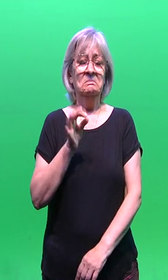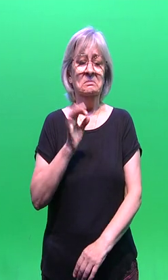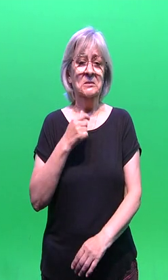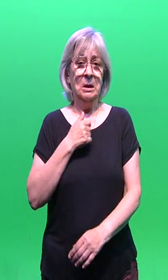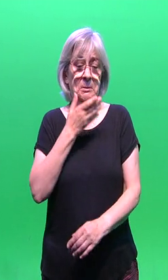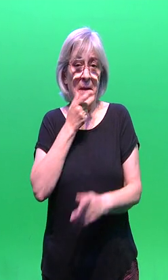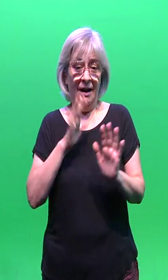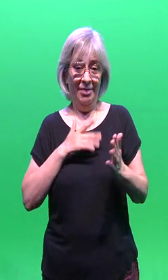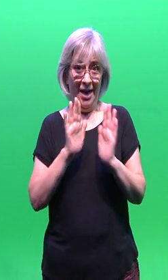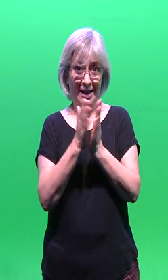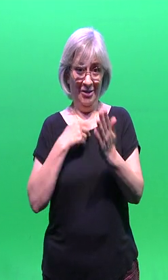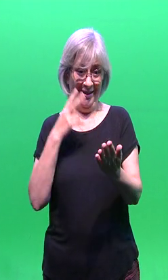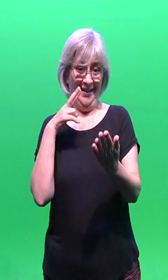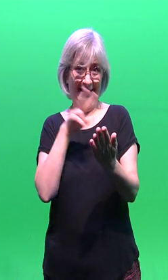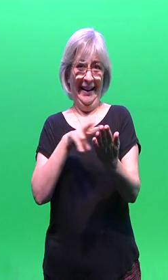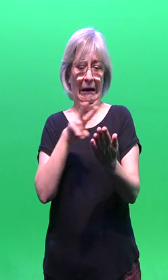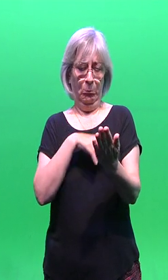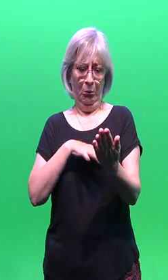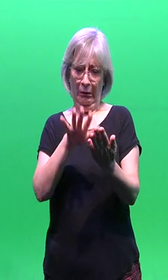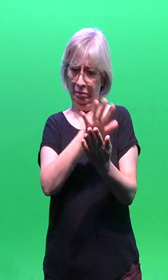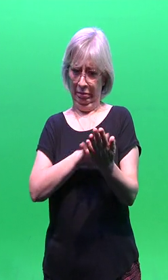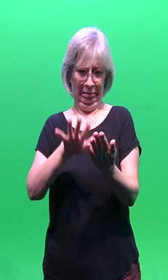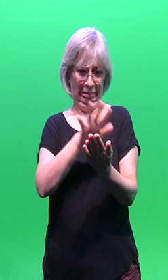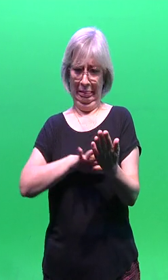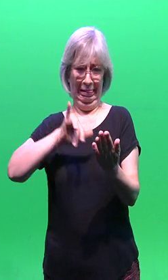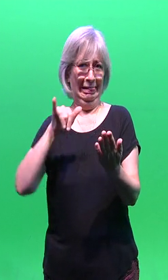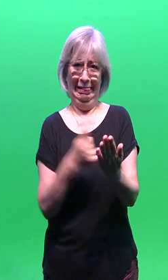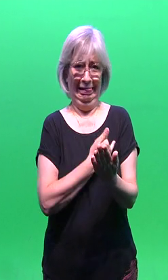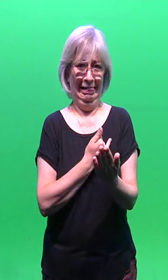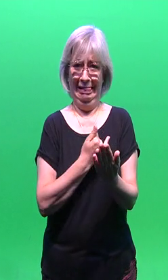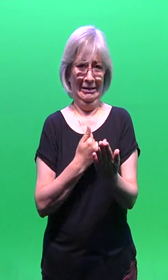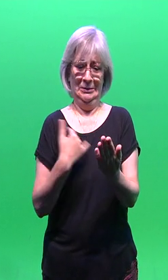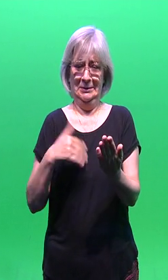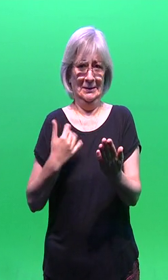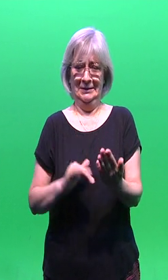Sí, quan llegeixo em sembla que veig borrós i acabo molt cansada.